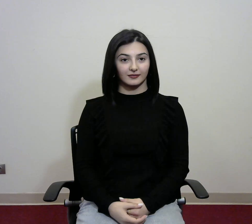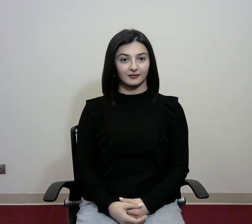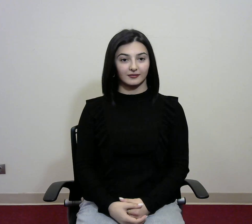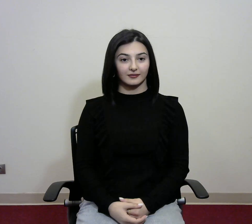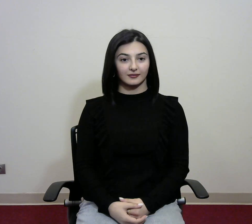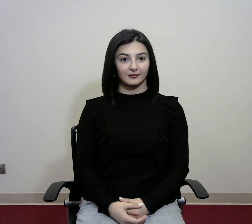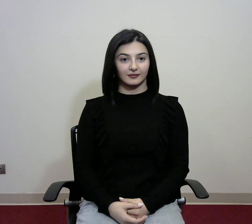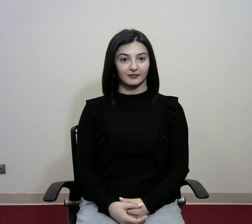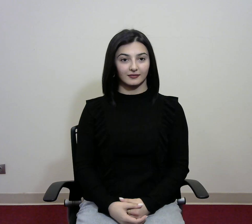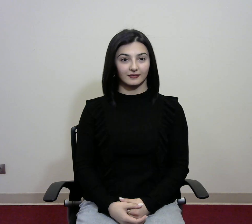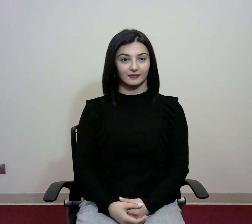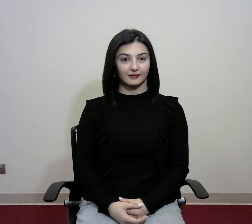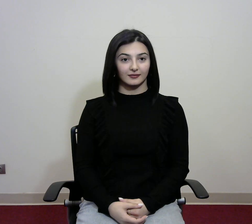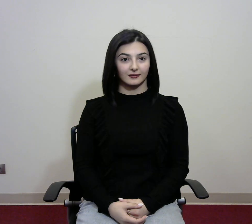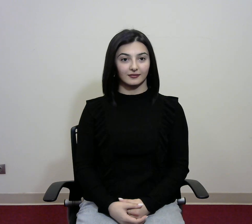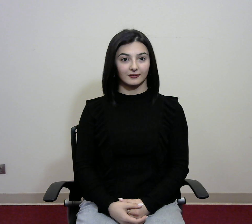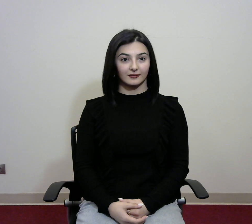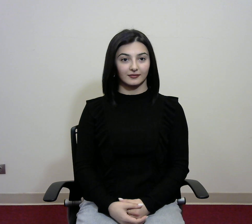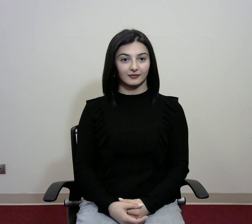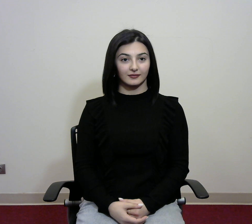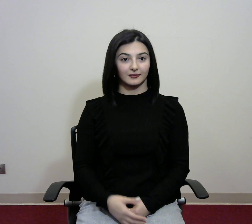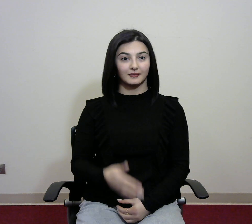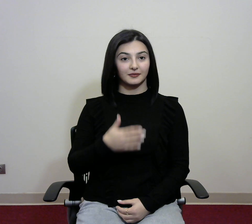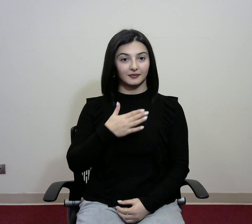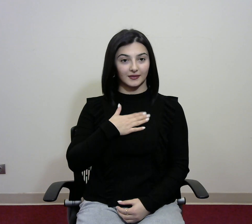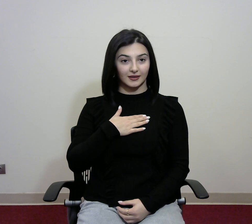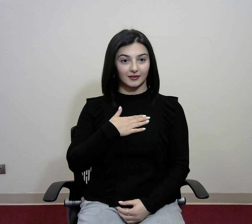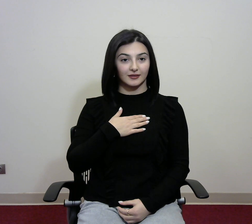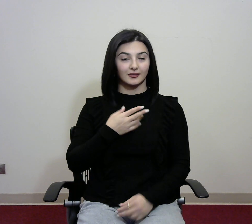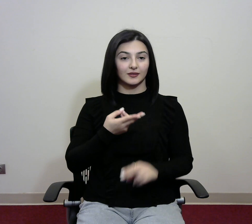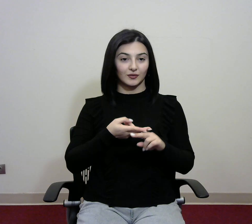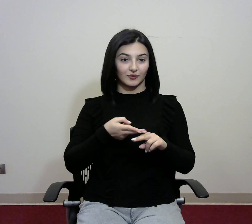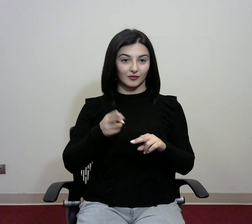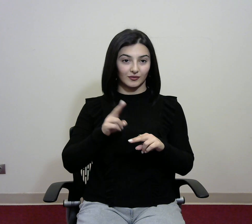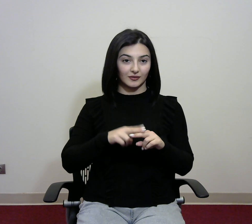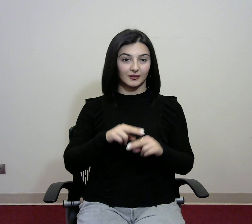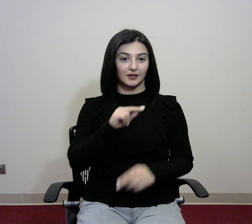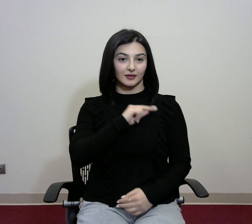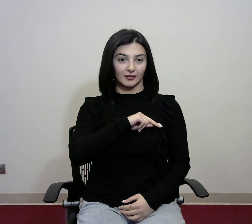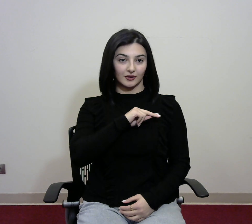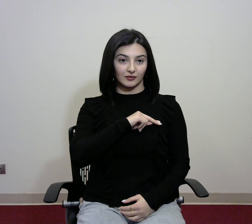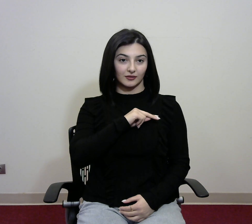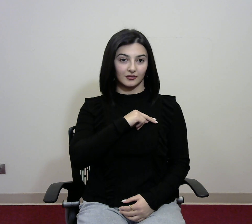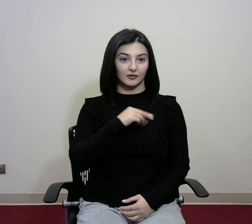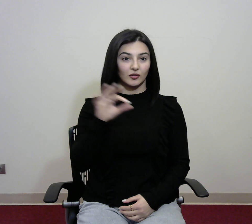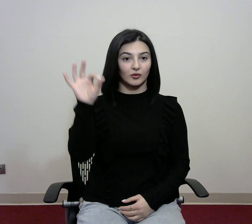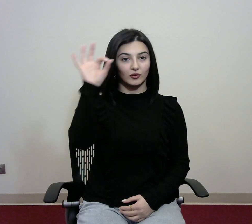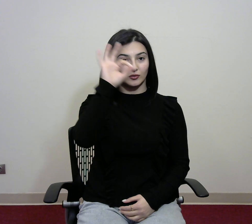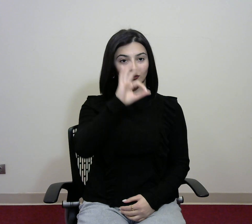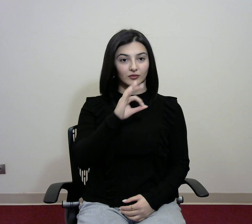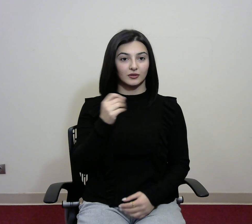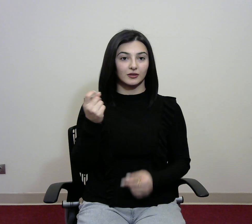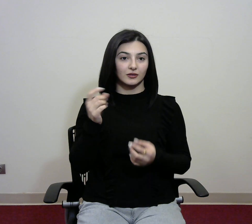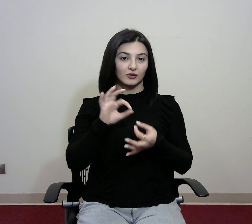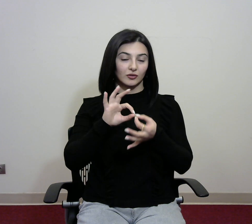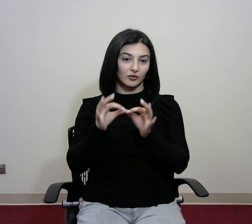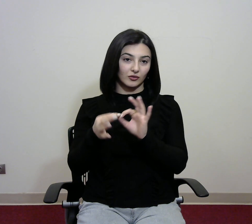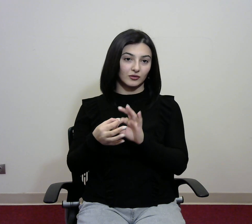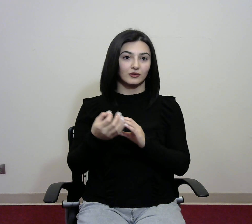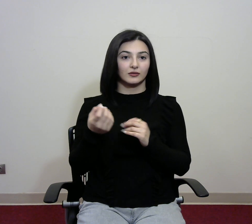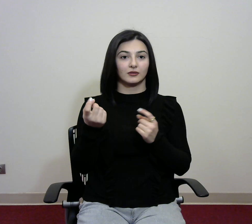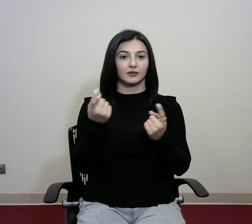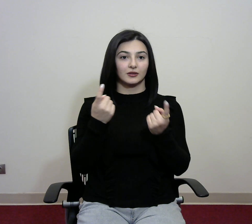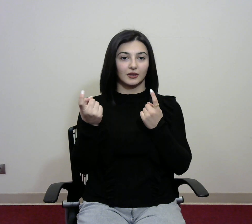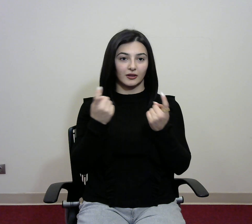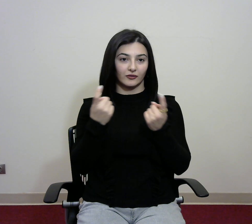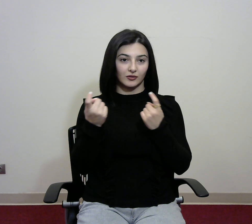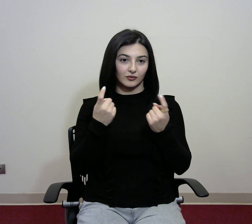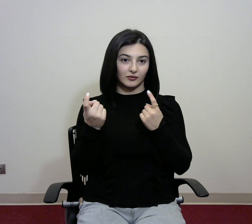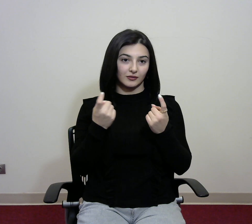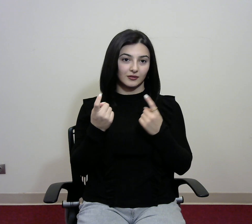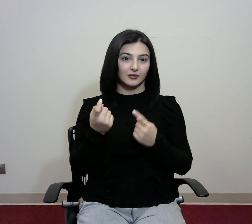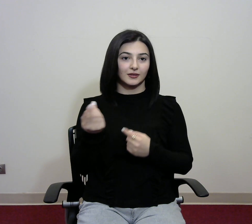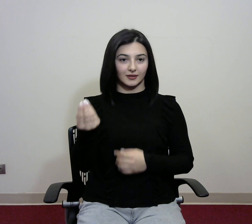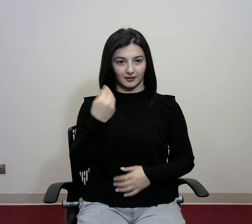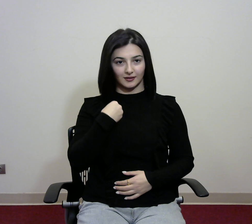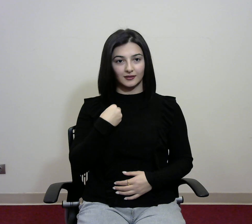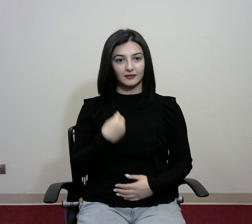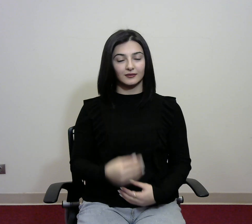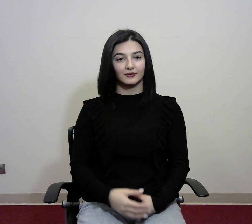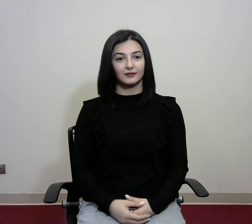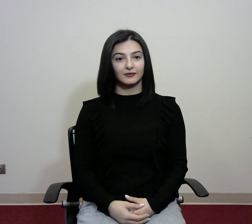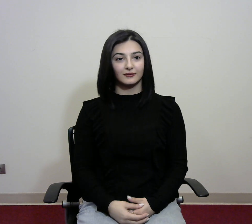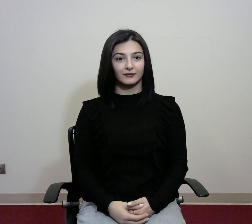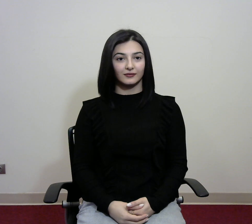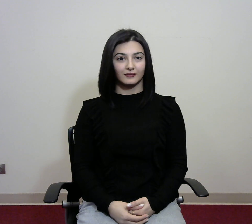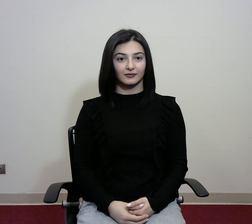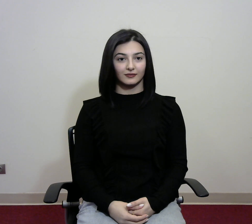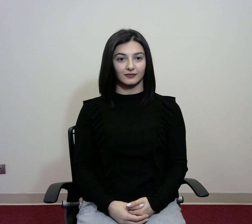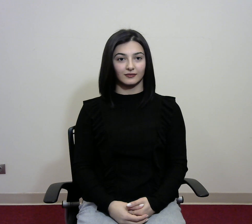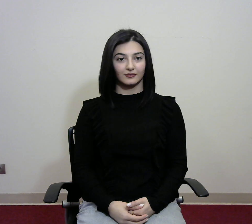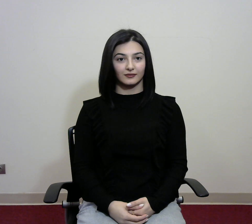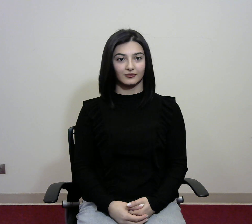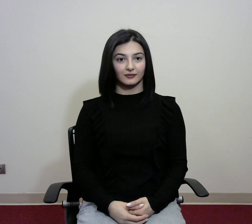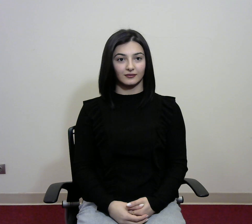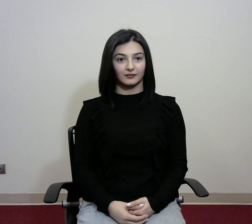Mənə bu iş haqqında ətraflı məlumat verin